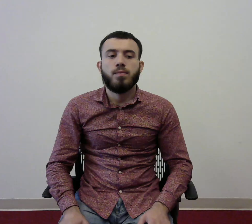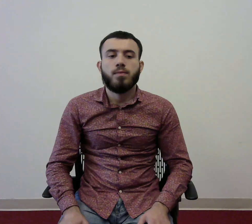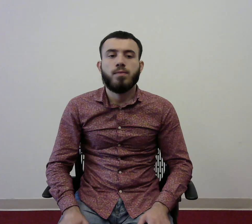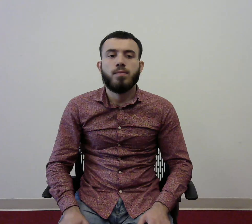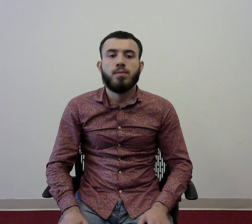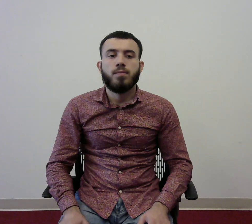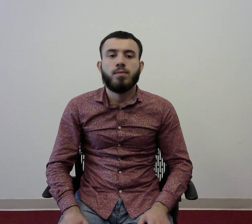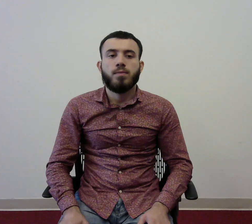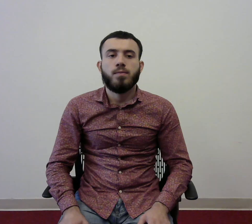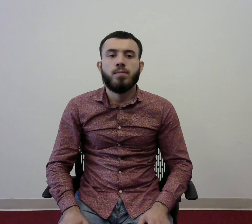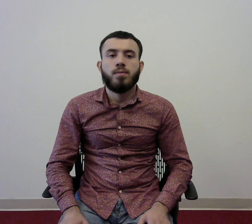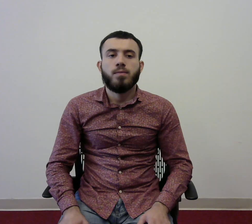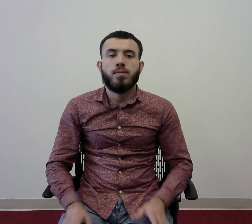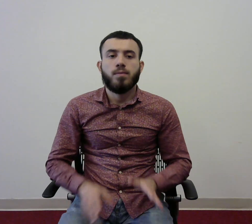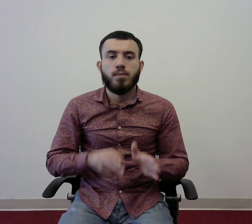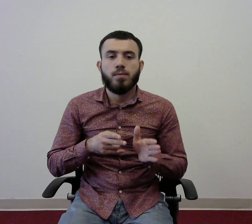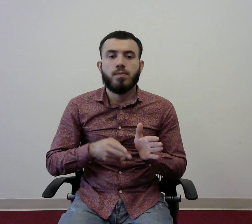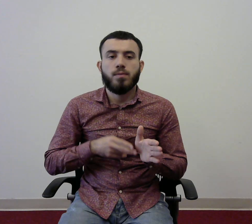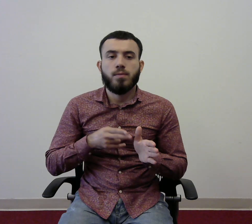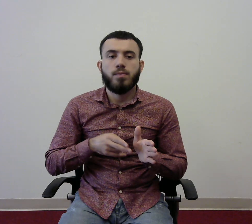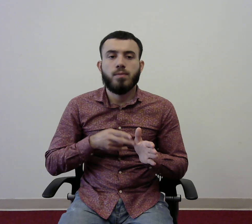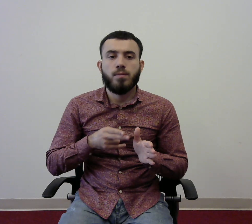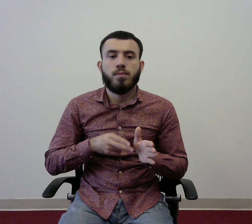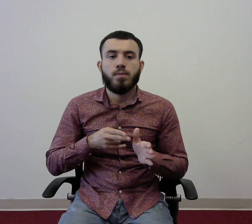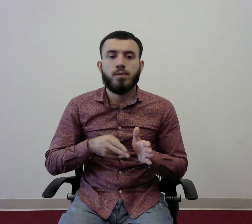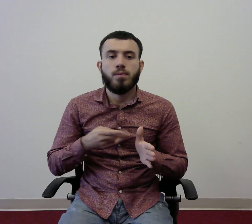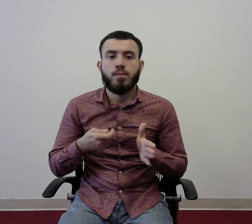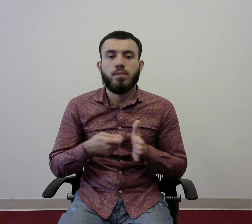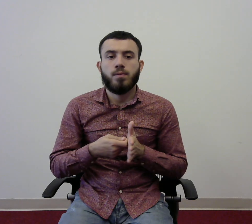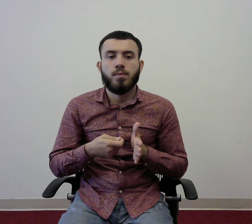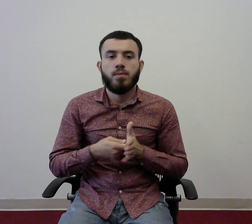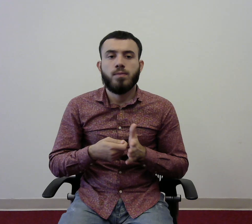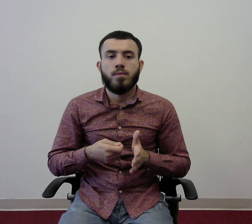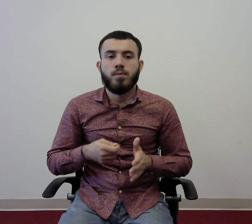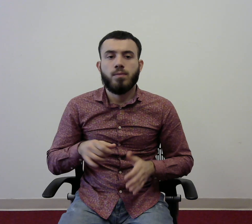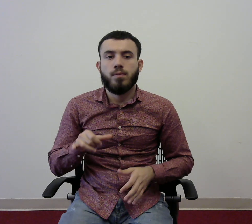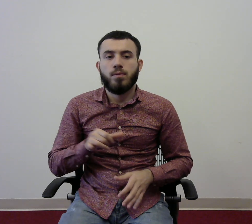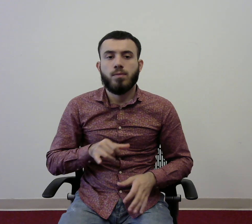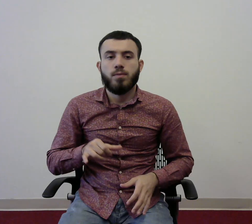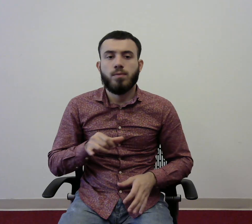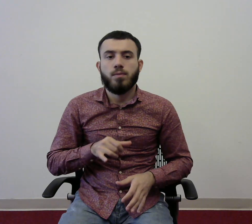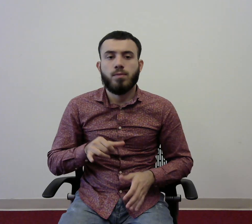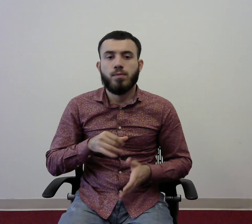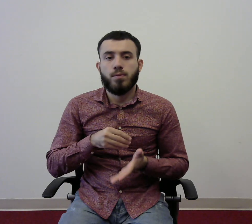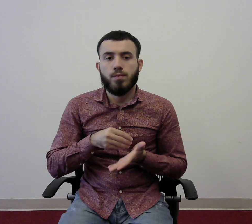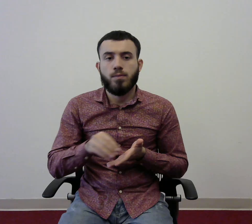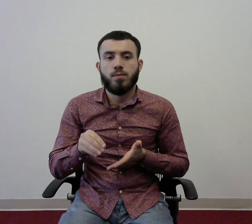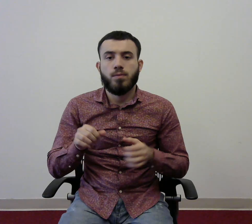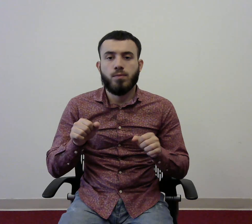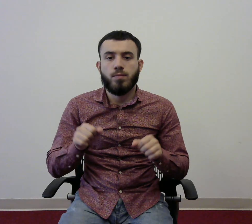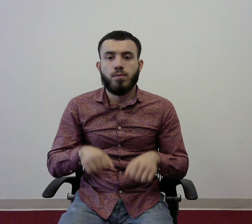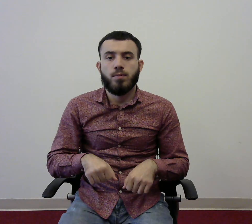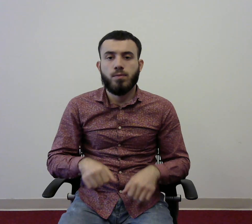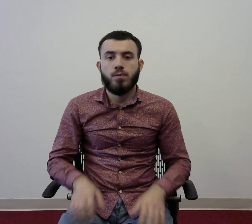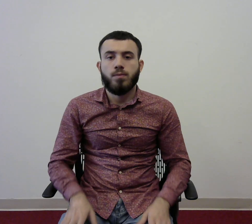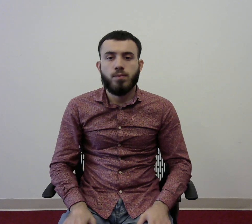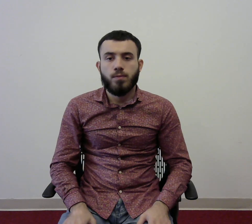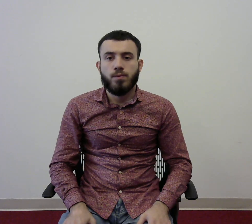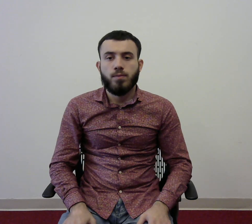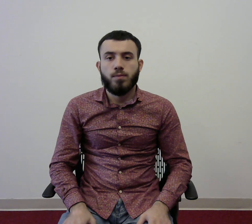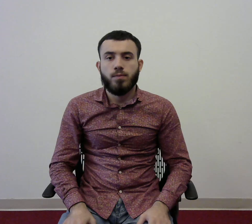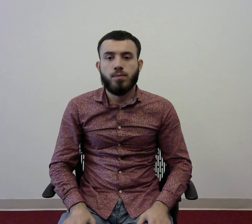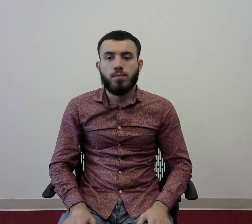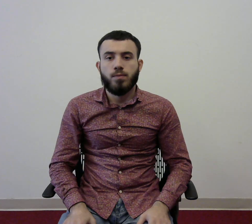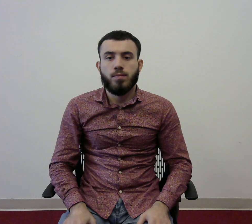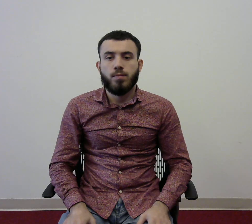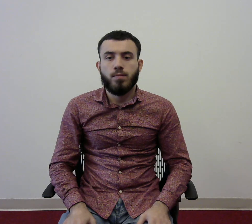Qatar biletini haradan almaq olar?